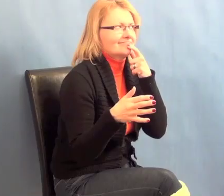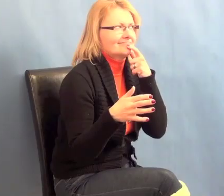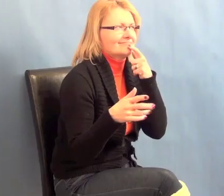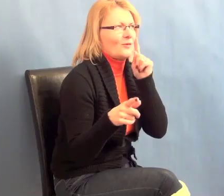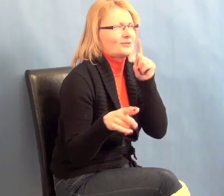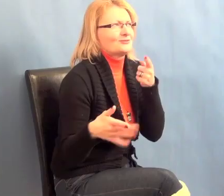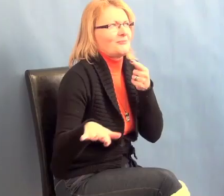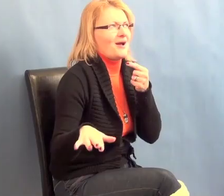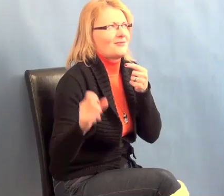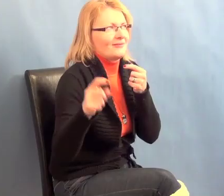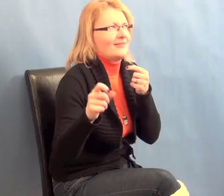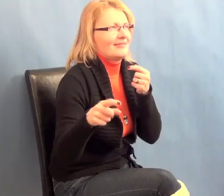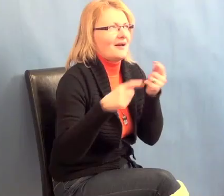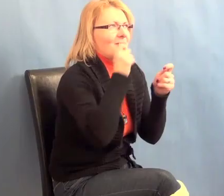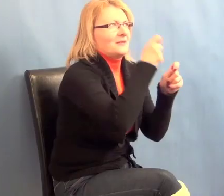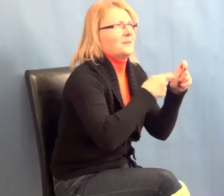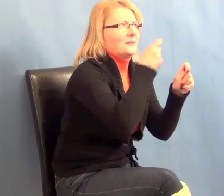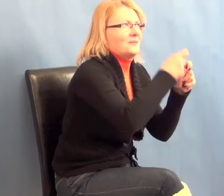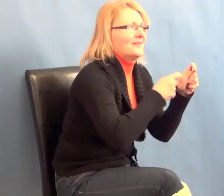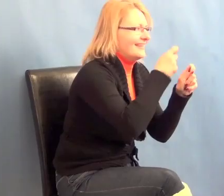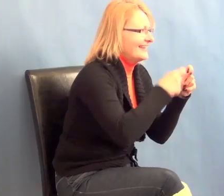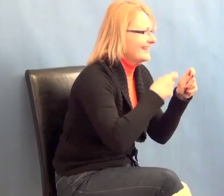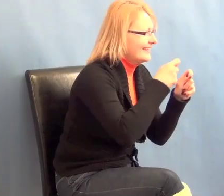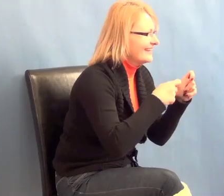Czekaj, tutaj chłopiec rzuca, tam kładzie gładź.